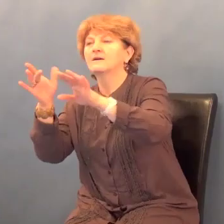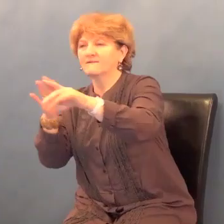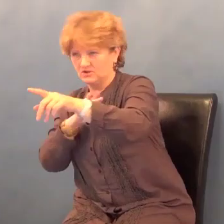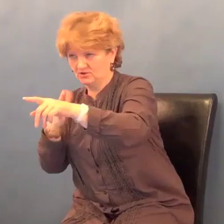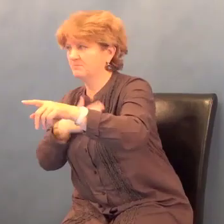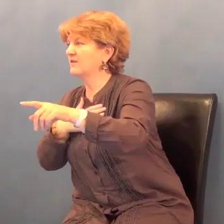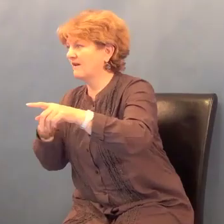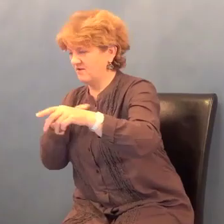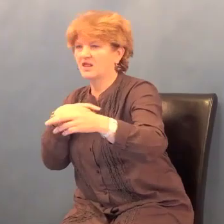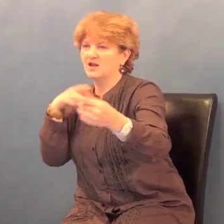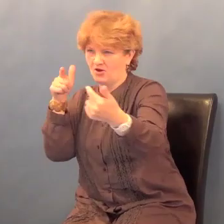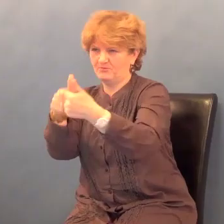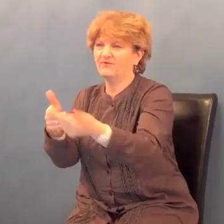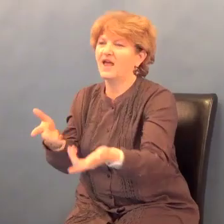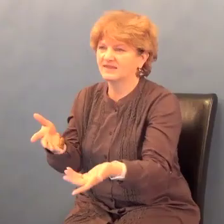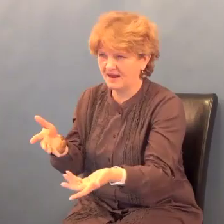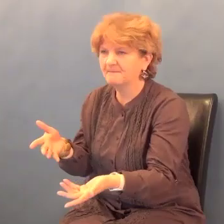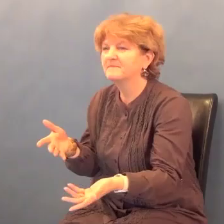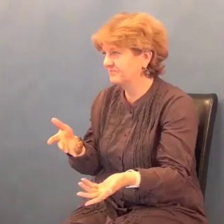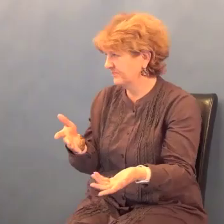Sobotę masz wolną, więc mi pasuje.